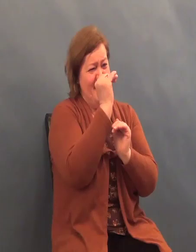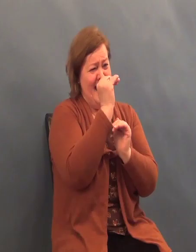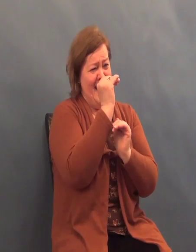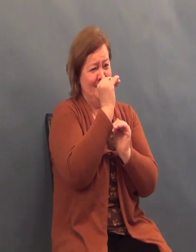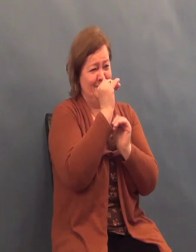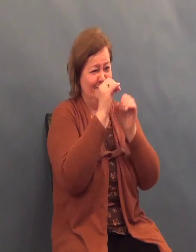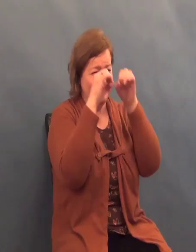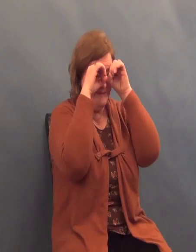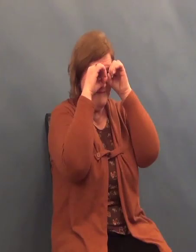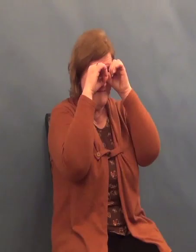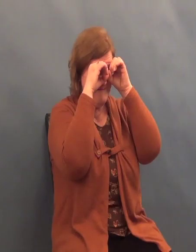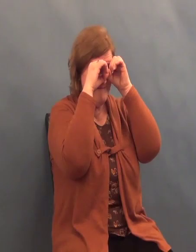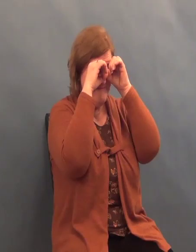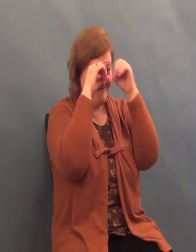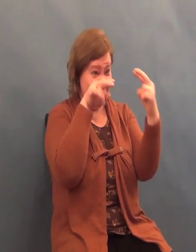Kot patrzy przez lornetkę, zdziwił się, bo kaczka też go widzi, patrzą na siebie.